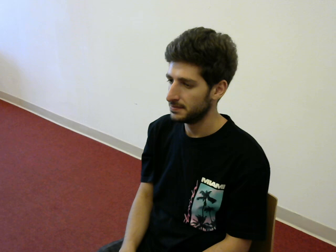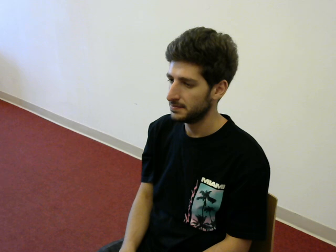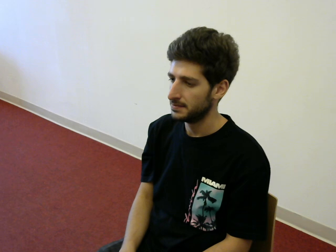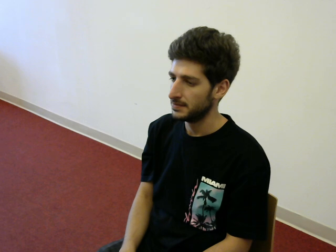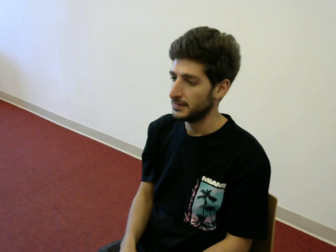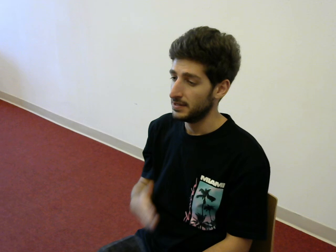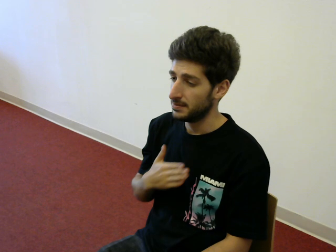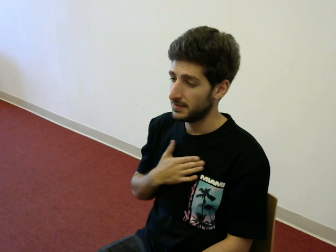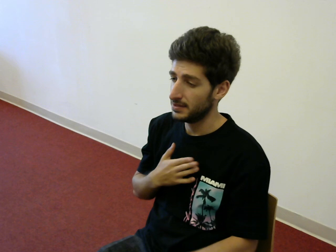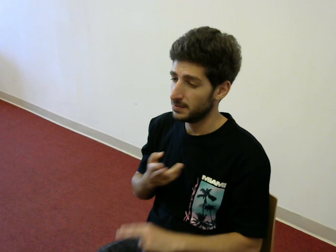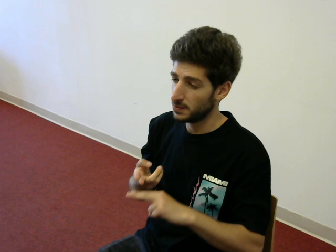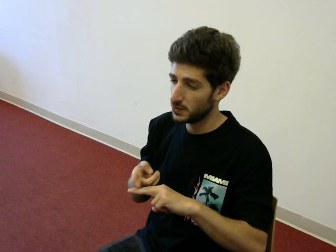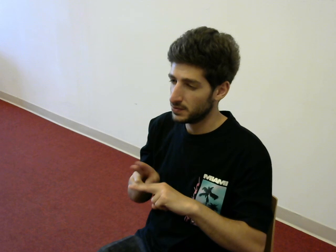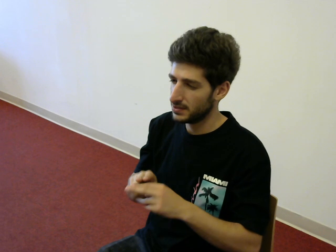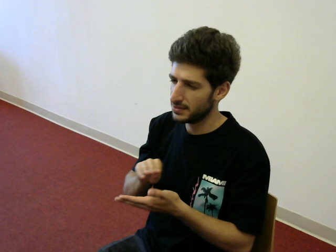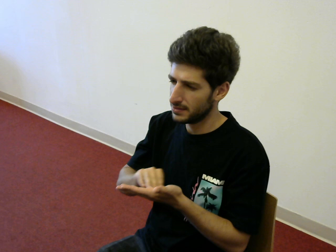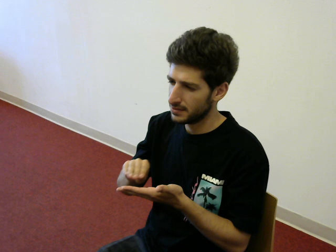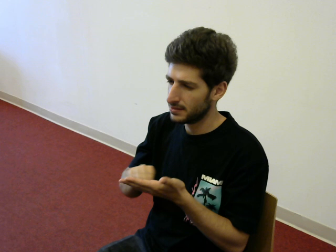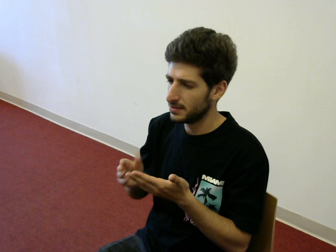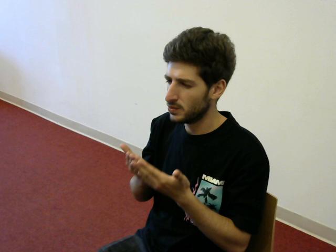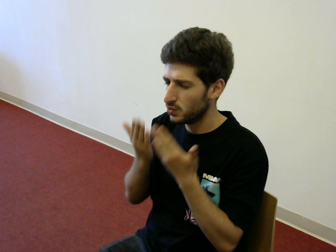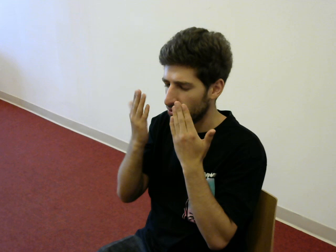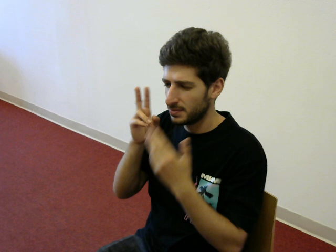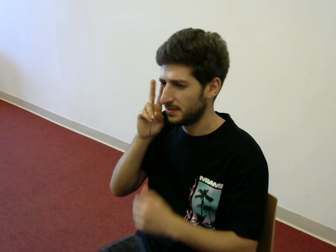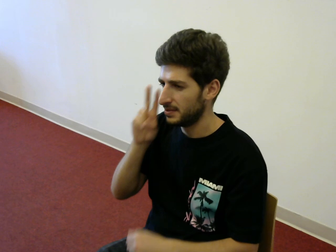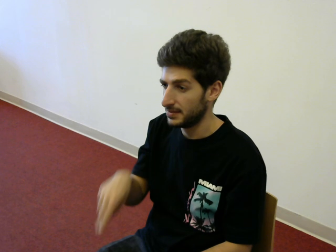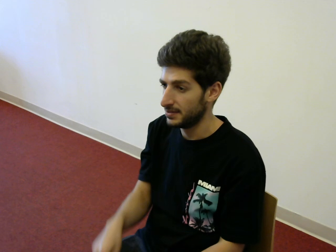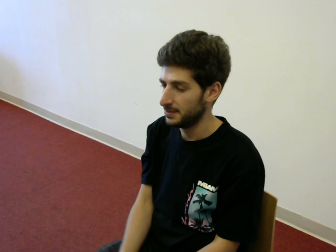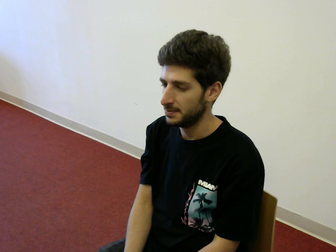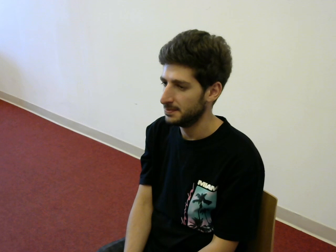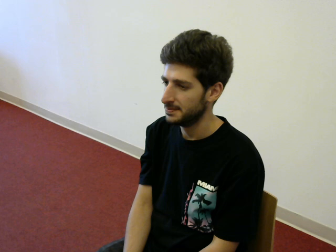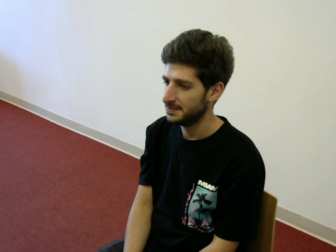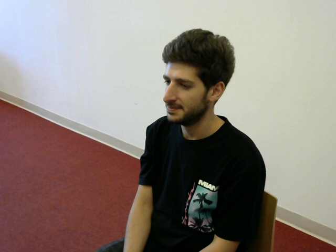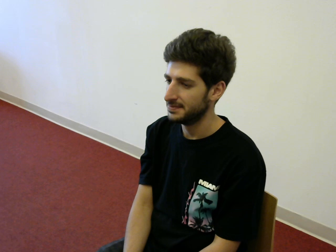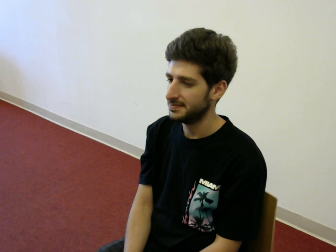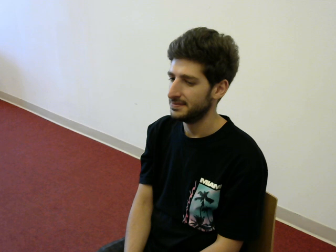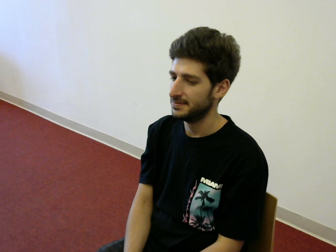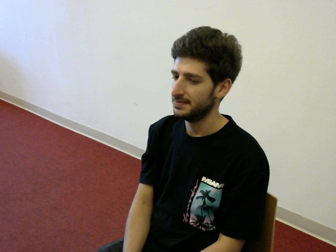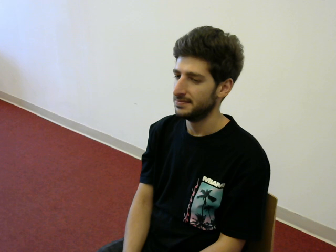Mən bu yazını oxuya bilmirəm